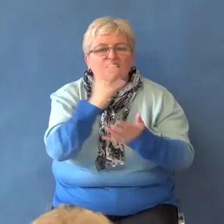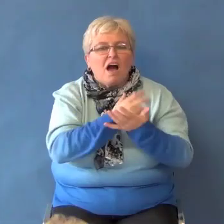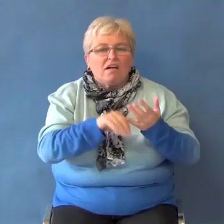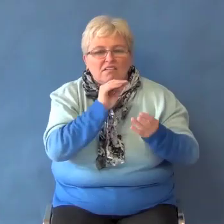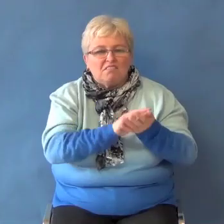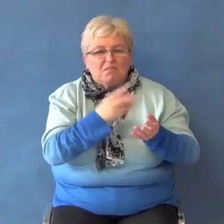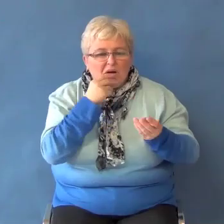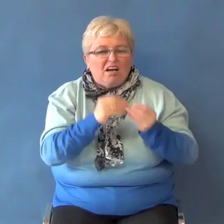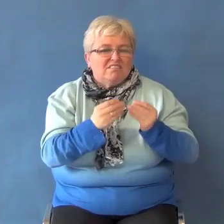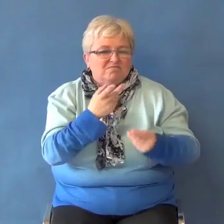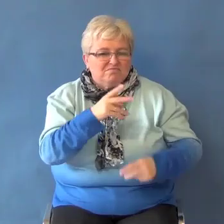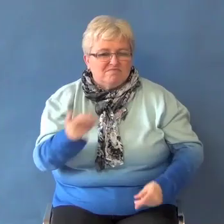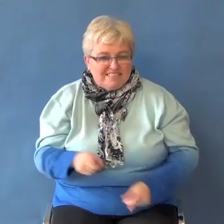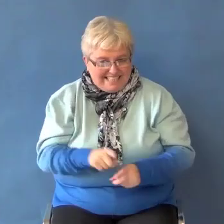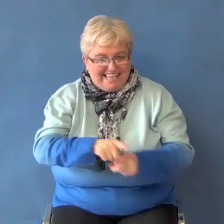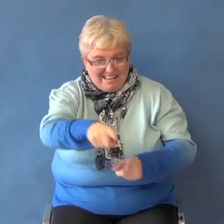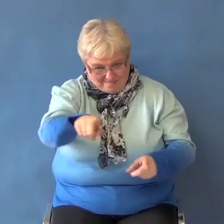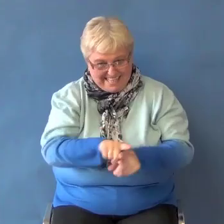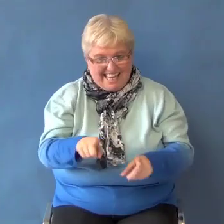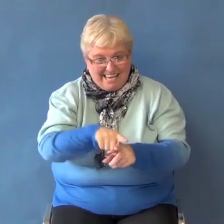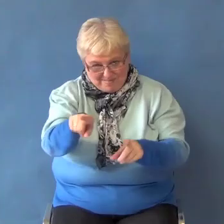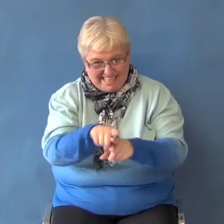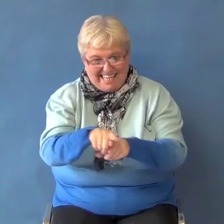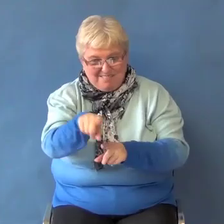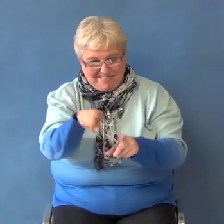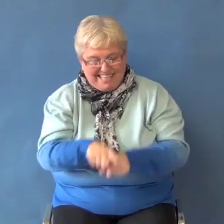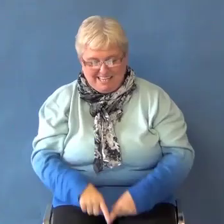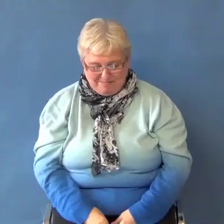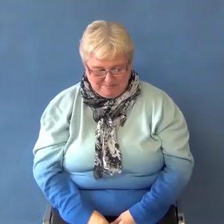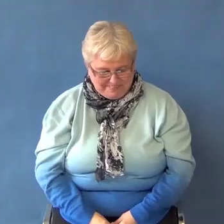Nie wszystkim ludziom wystarcza pieniędzy, bo zarabiają zbyt mało, ty też, ty tak samo, ty też.